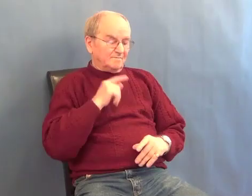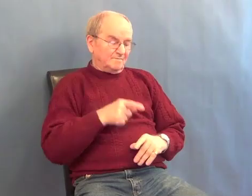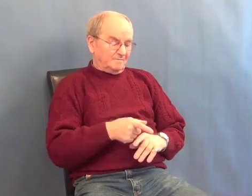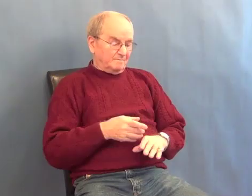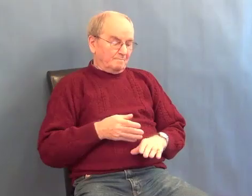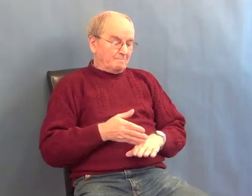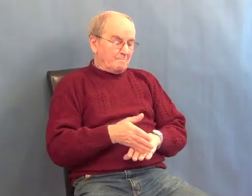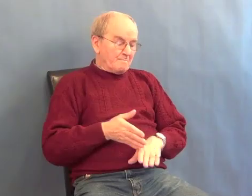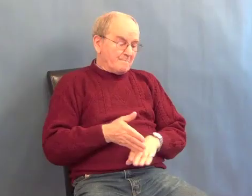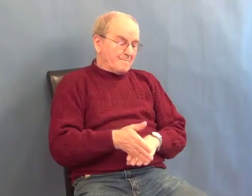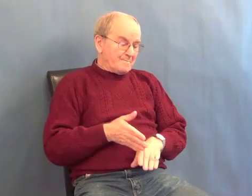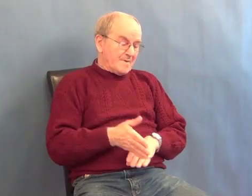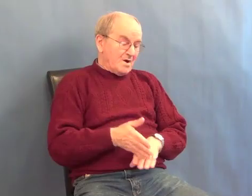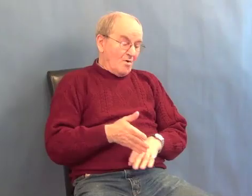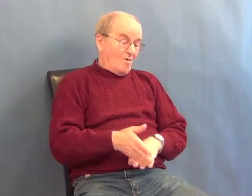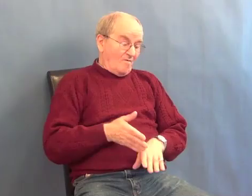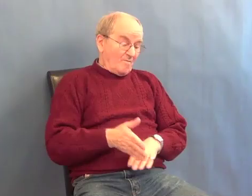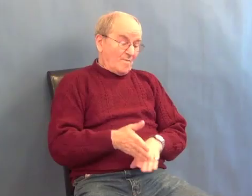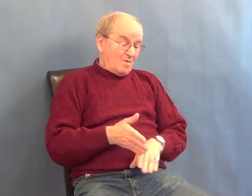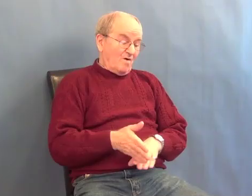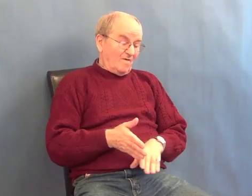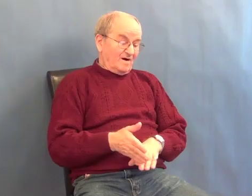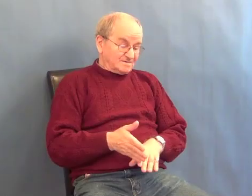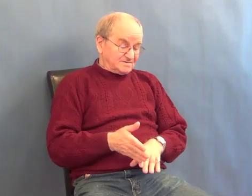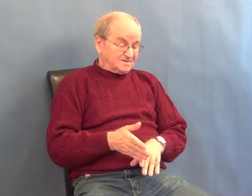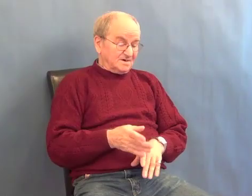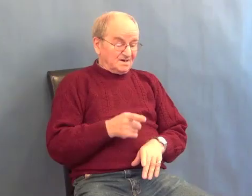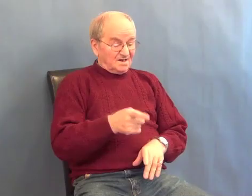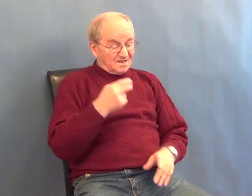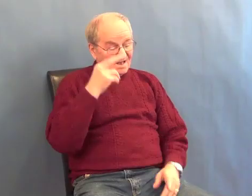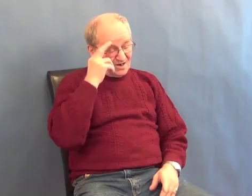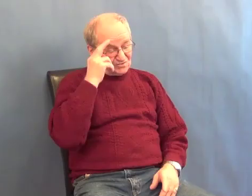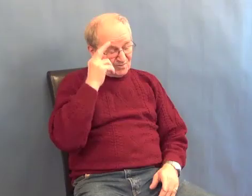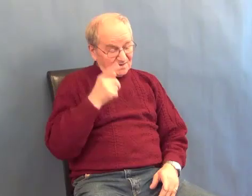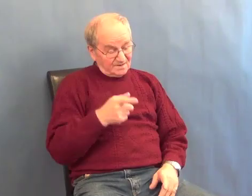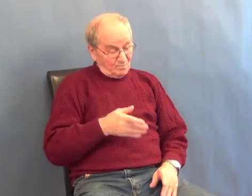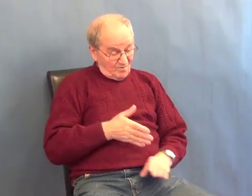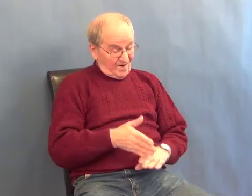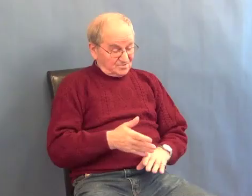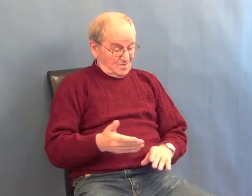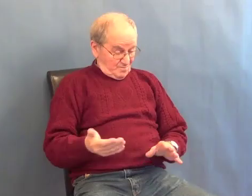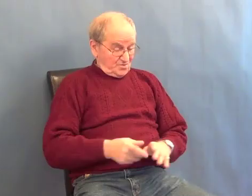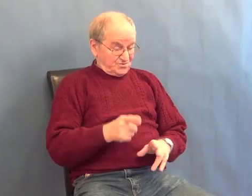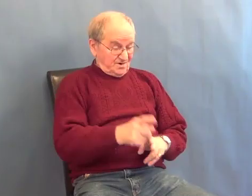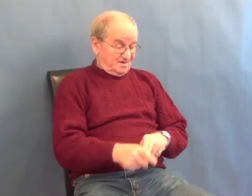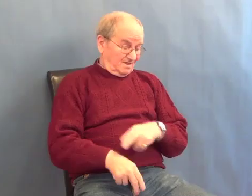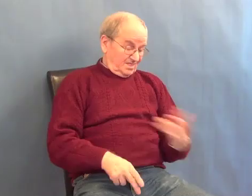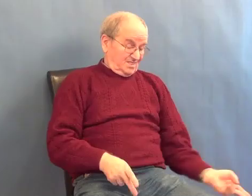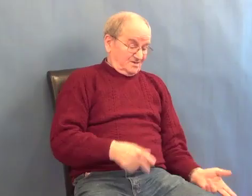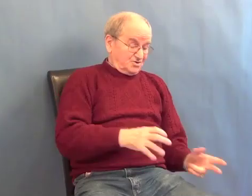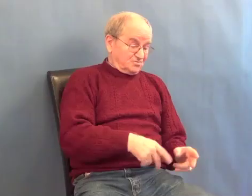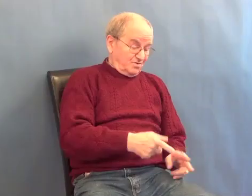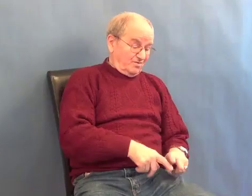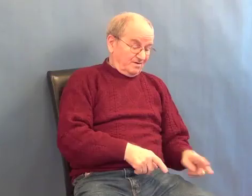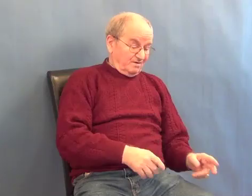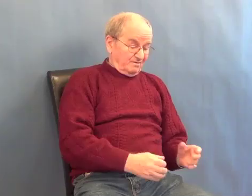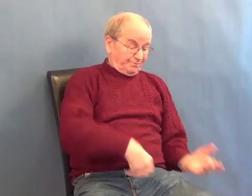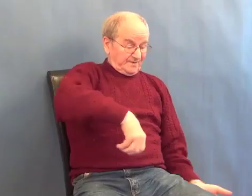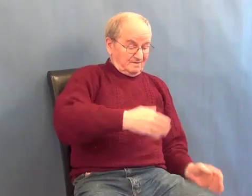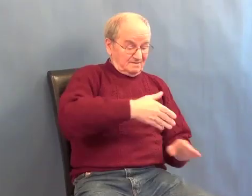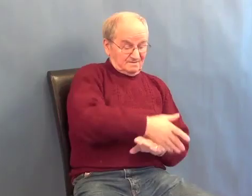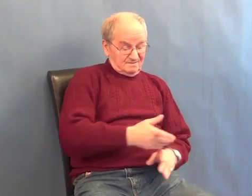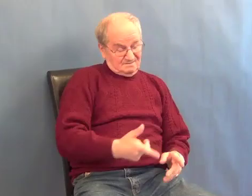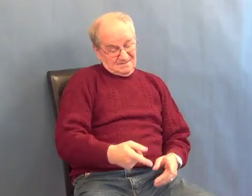Ten chłopak nie rozumie, że jak spiłuje coś, to może spaść.